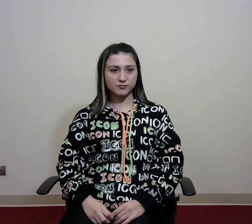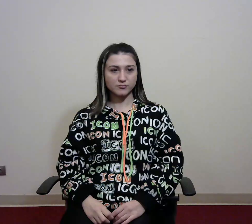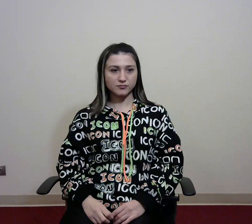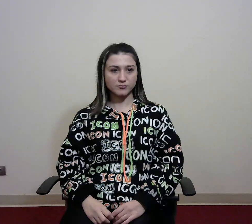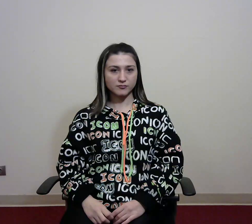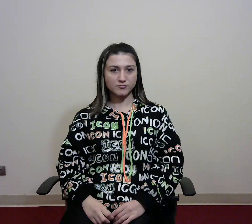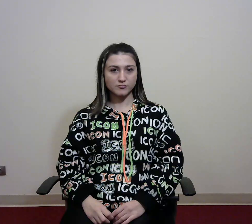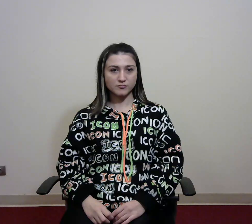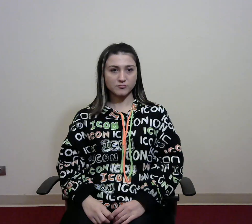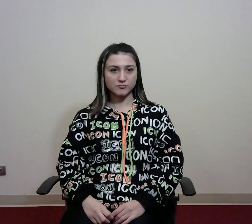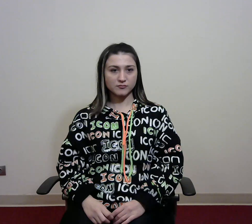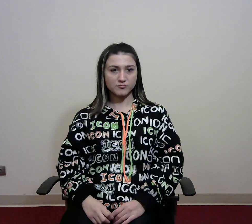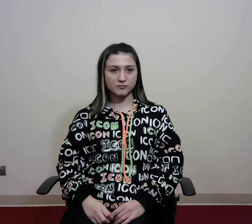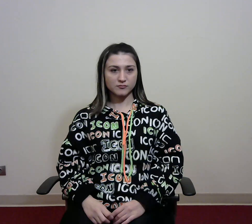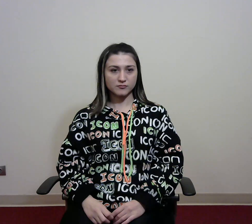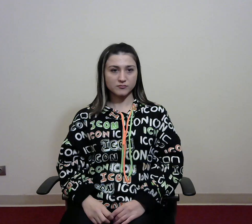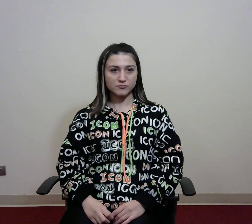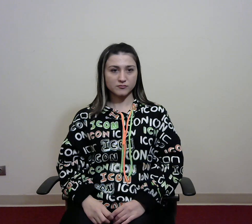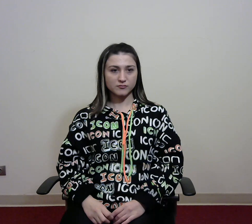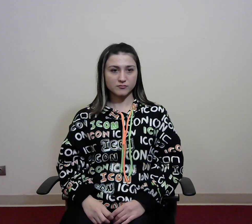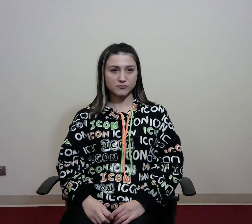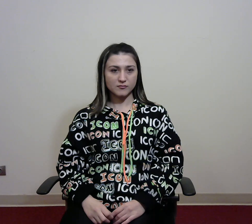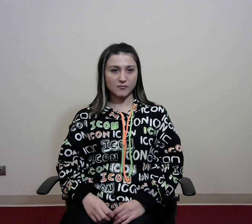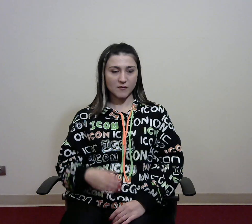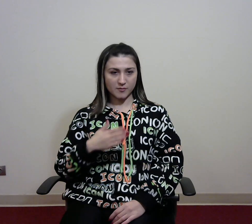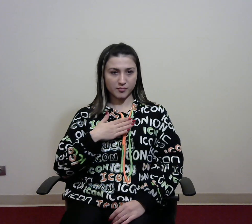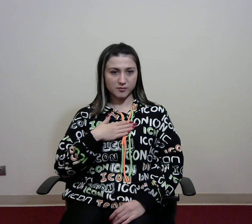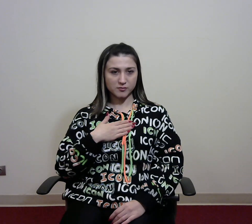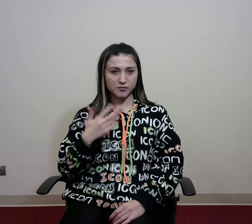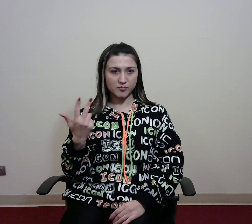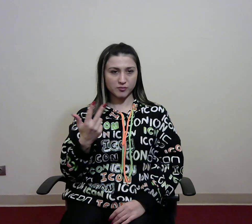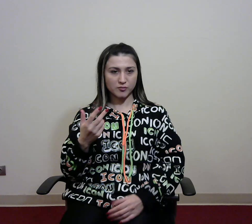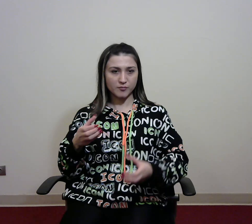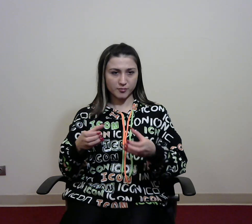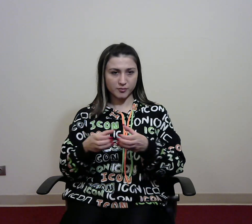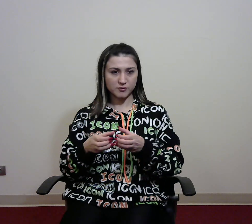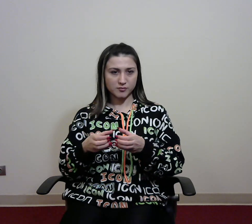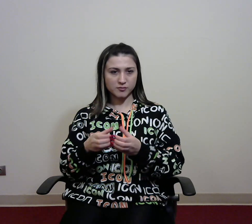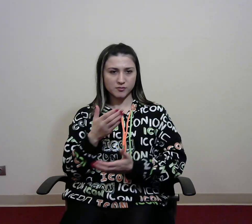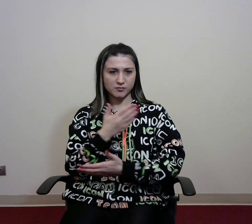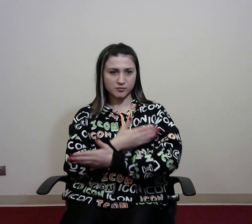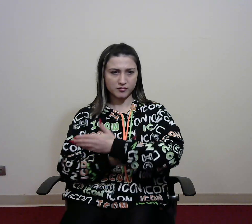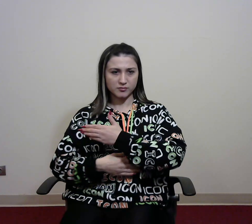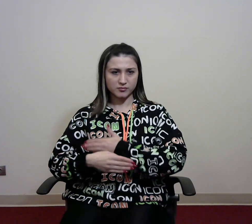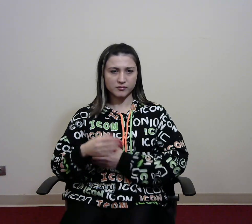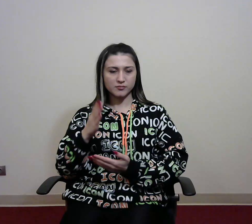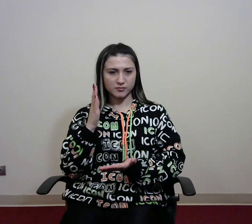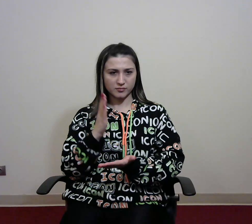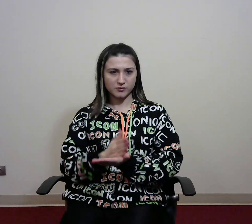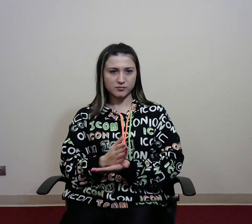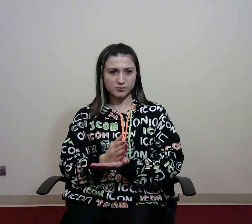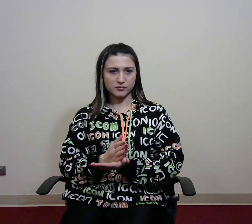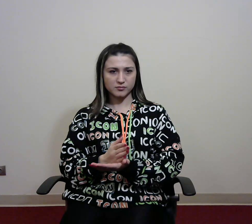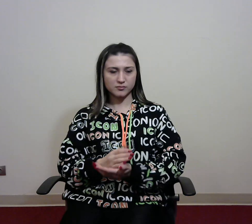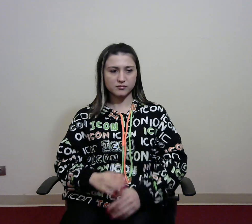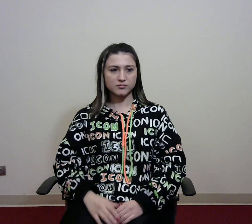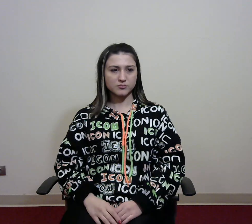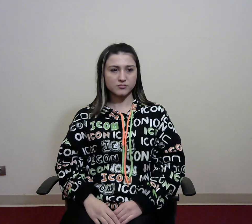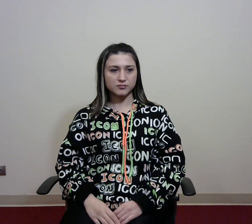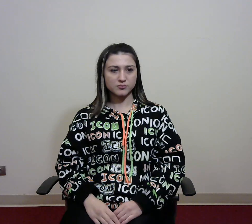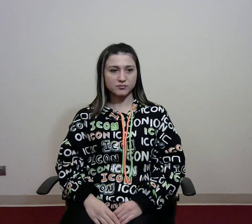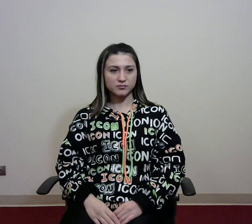Mənim üçünücü dərəcə əlilliyim var